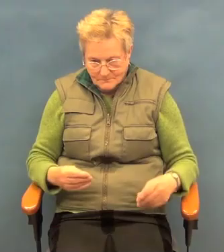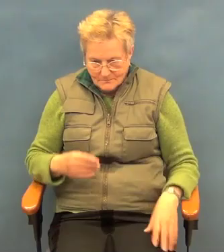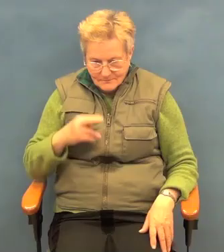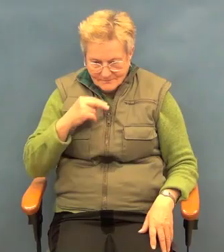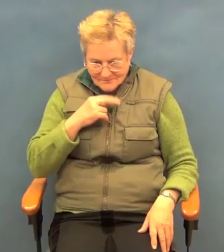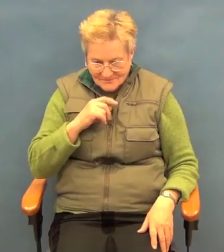Nie możliwe!